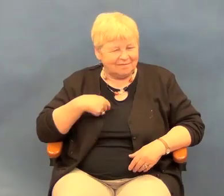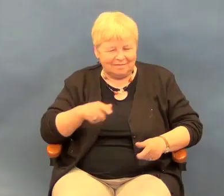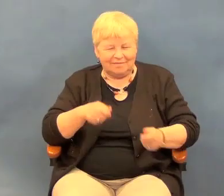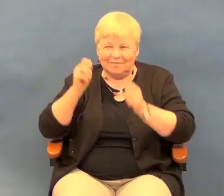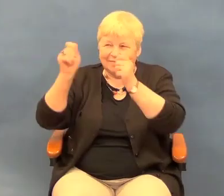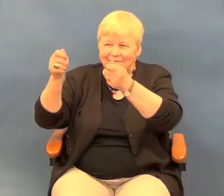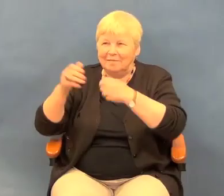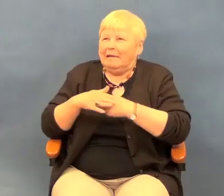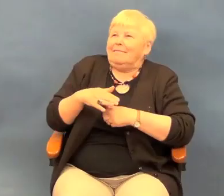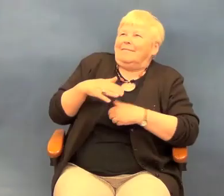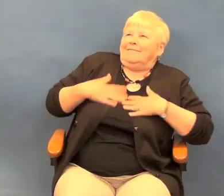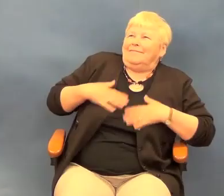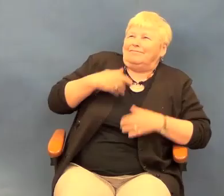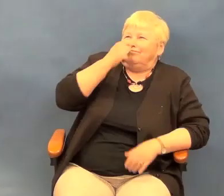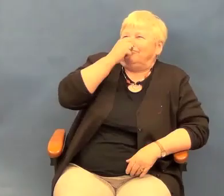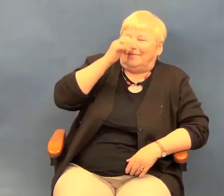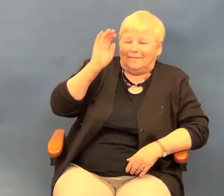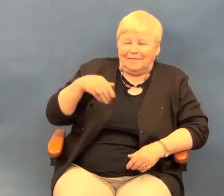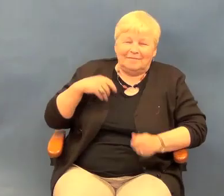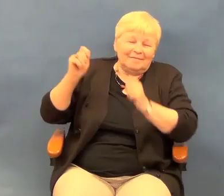Ja powieszę na ścianie taką tabliczkę ogłaszającą zakaz mycia się i mąż będzie śmierdział.